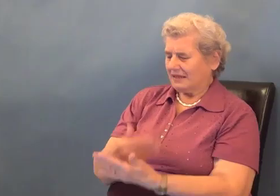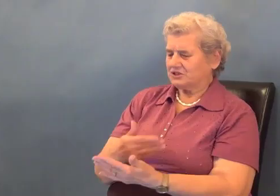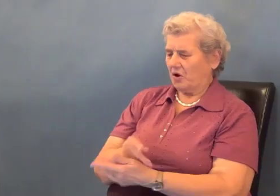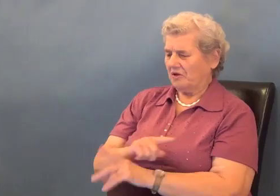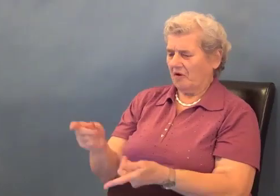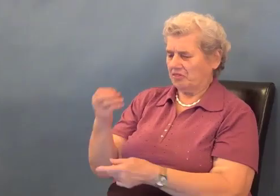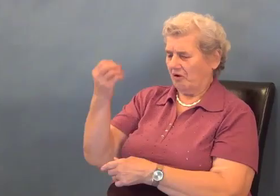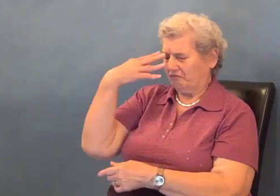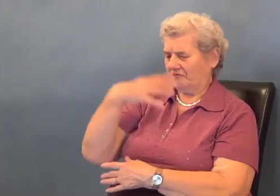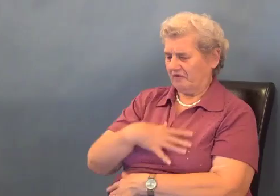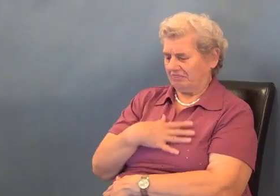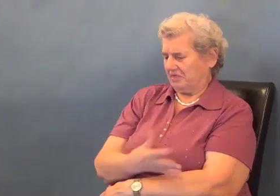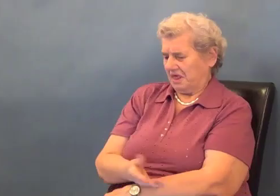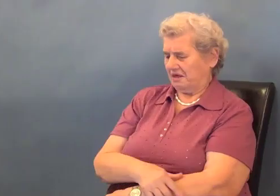Ale dlaczego nie wolno kąpać się pod prysznicem?